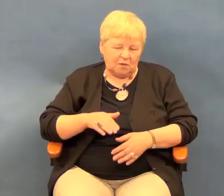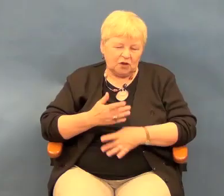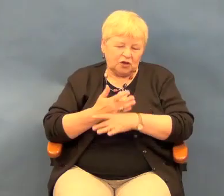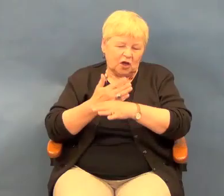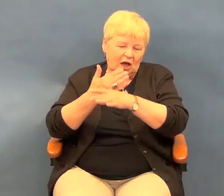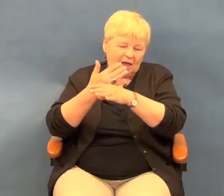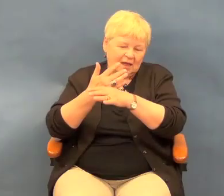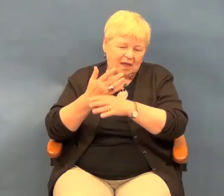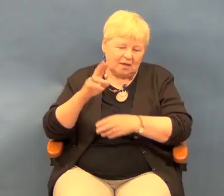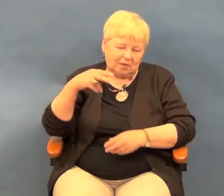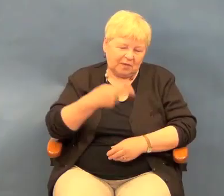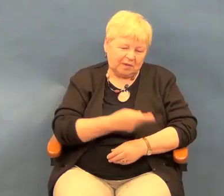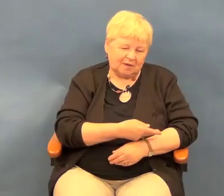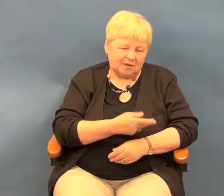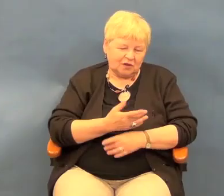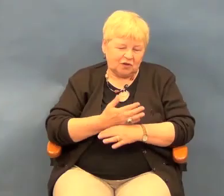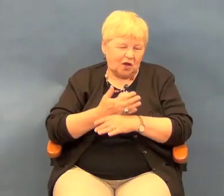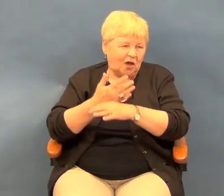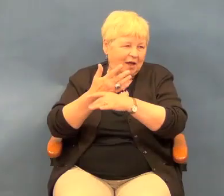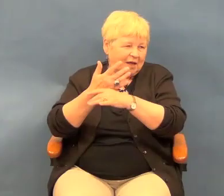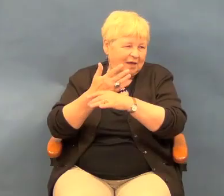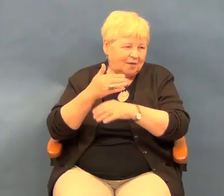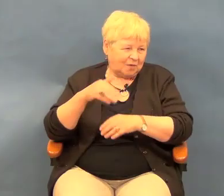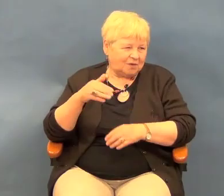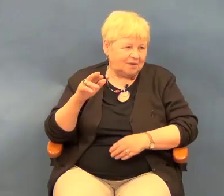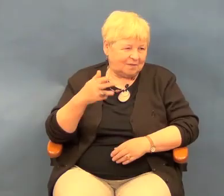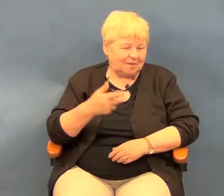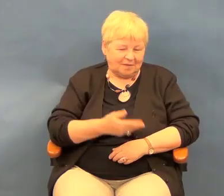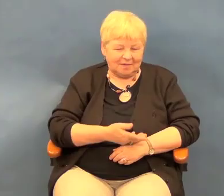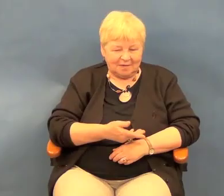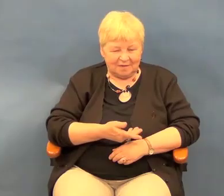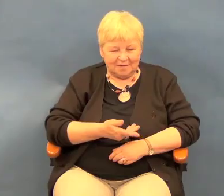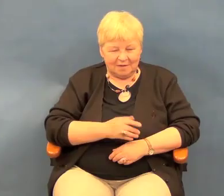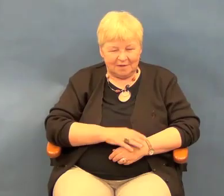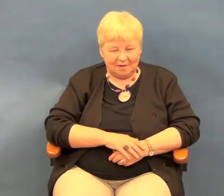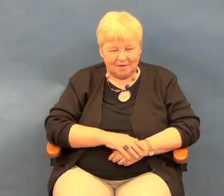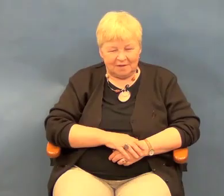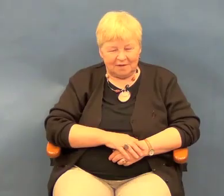Może spadać ze schodów, ze schodów można spaść?